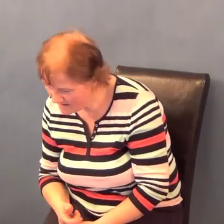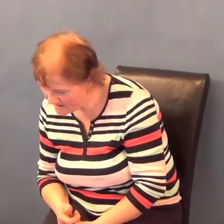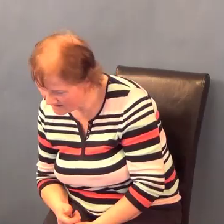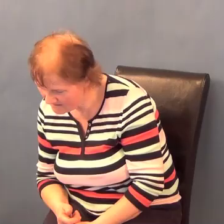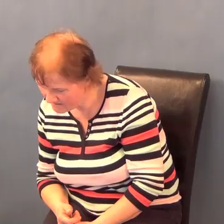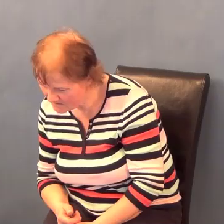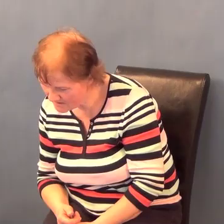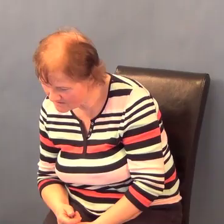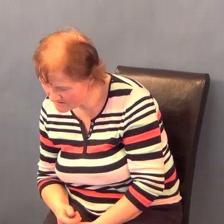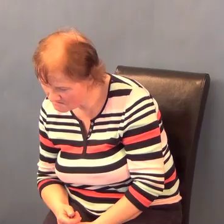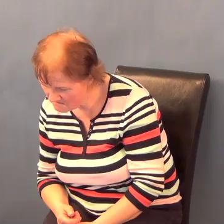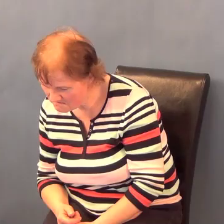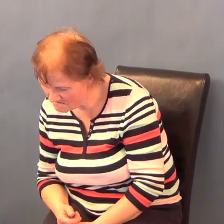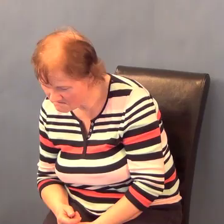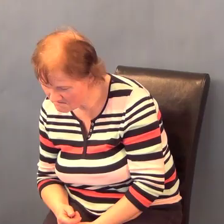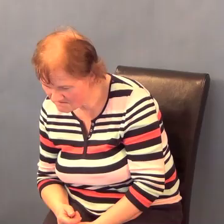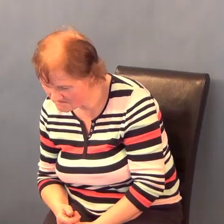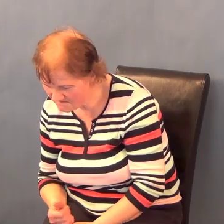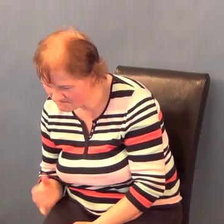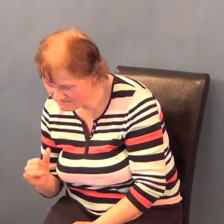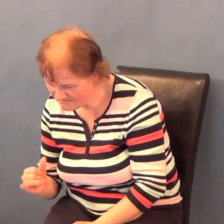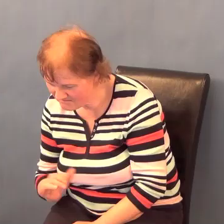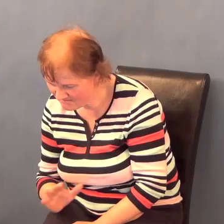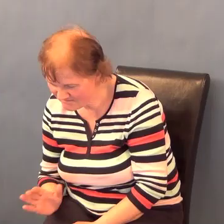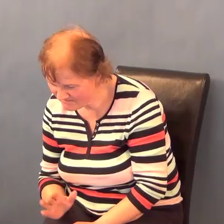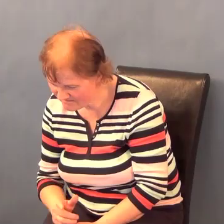Nie da rady, nie.